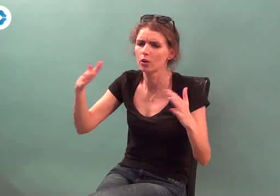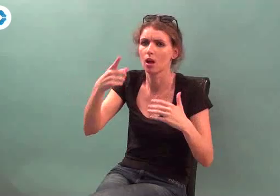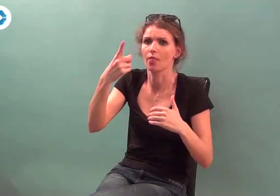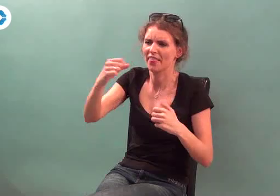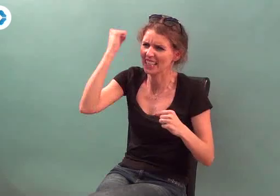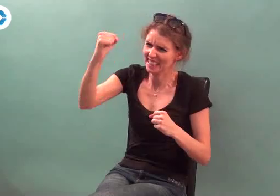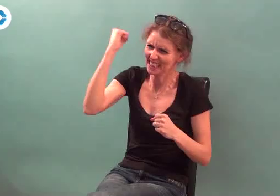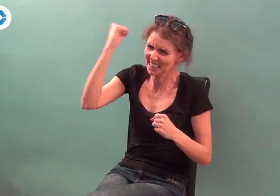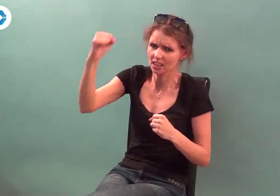Ale jedne są zamknięte, walą w nie pięściami.